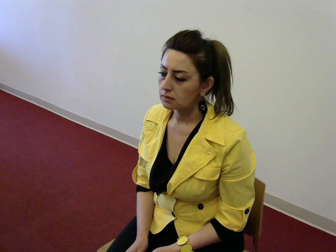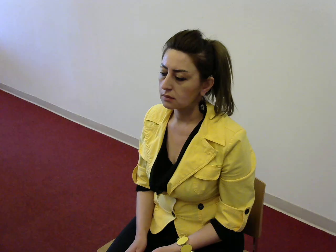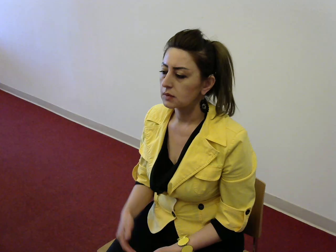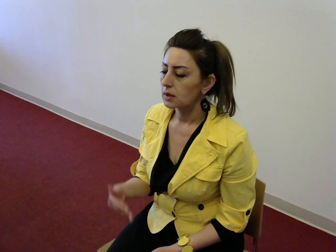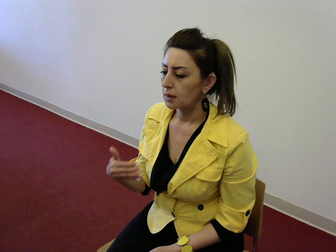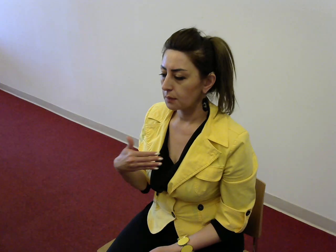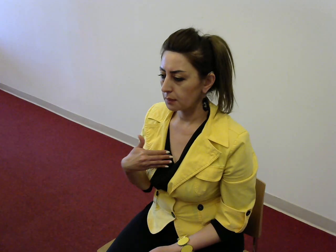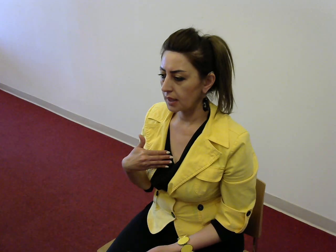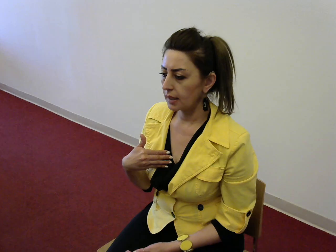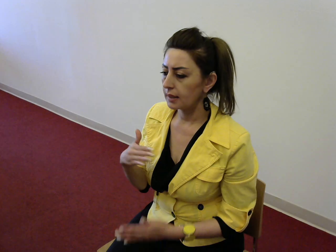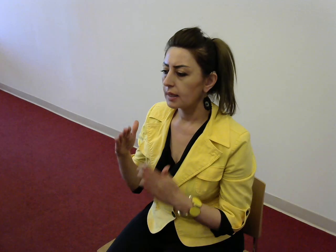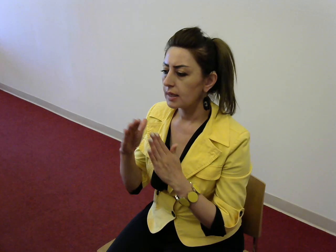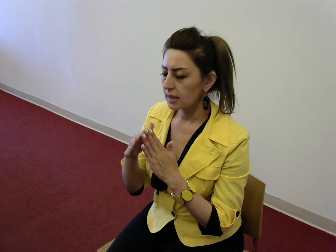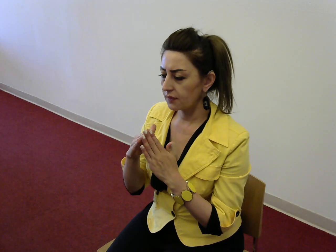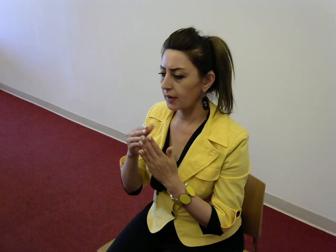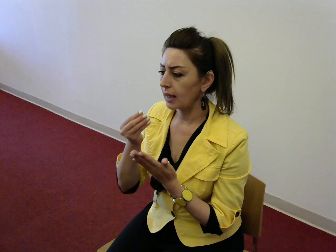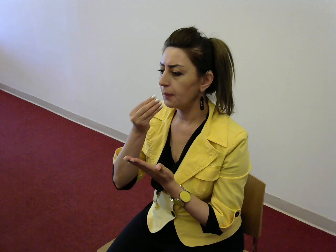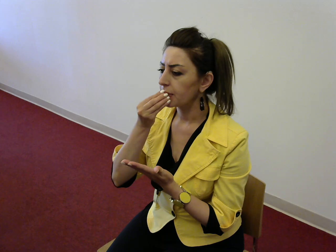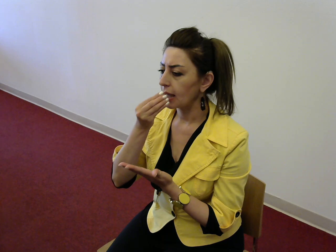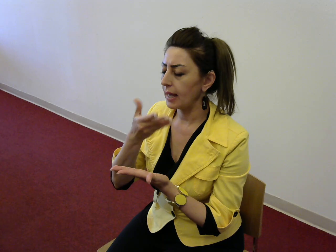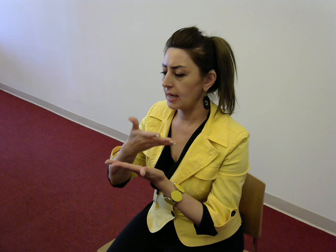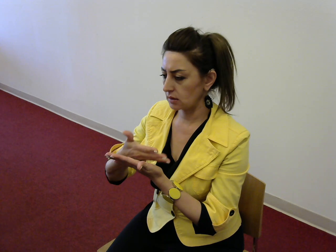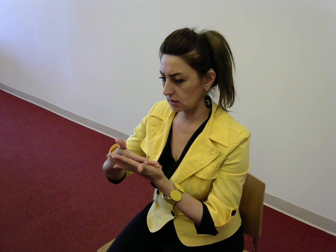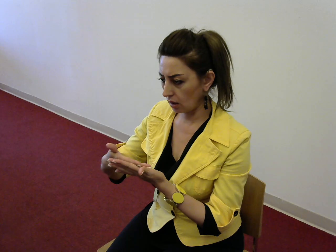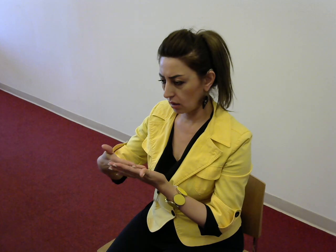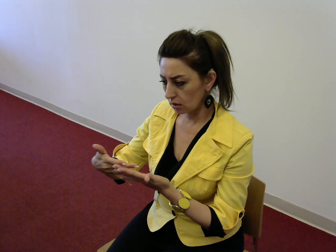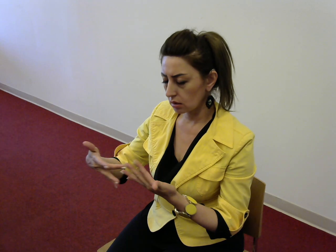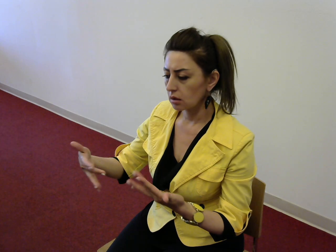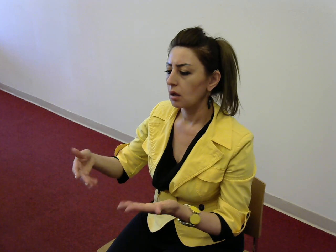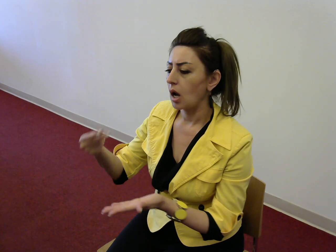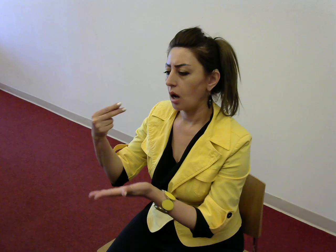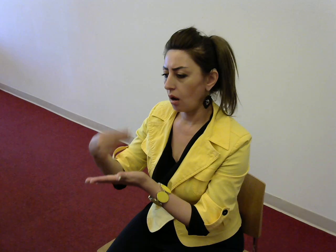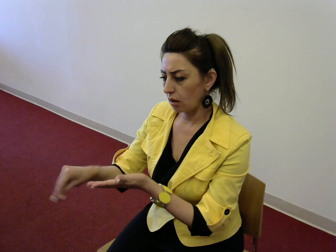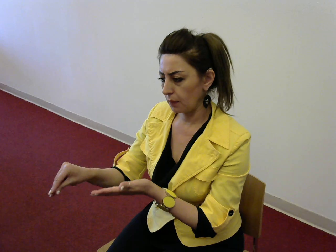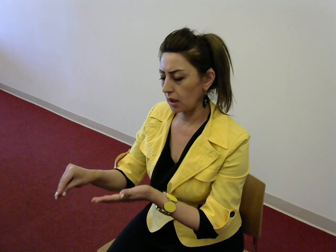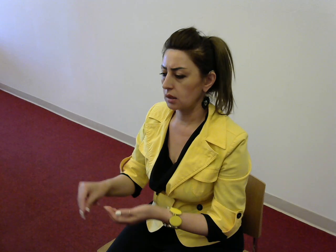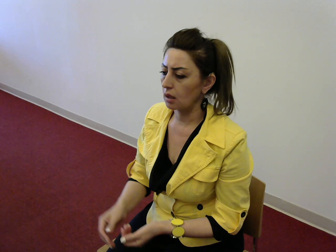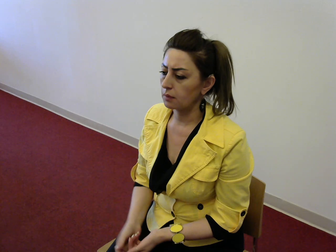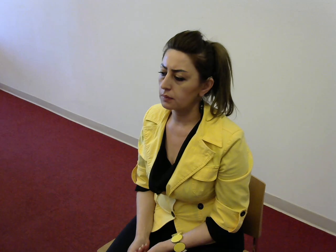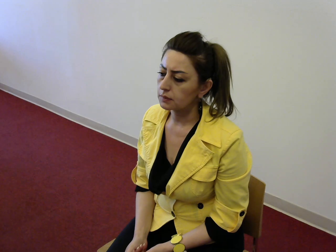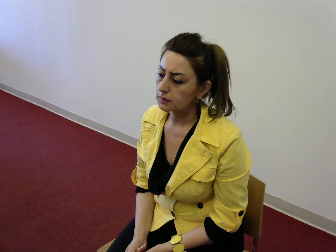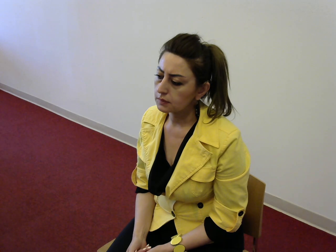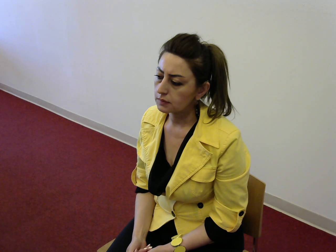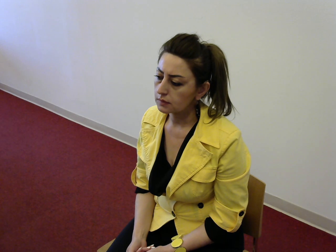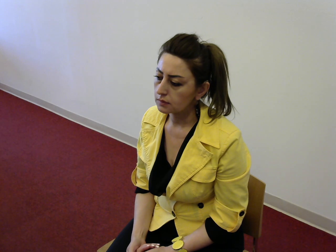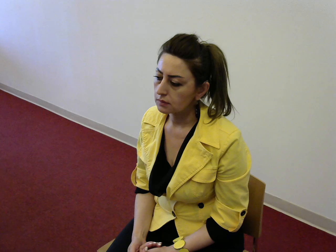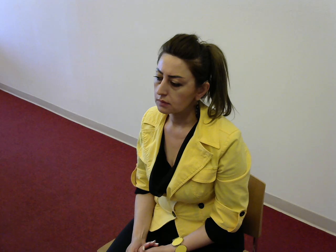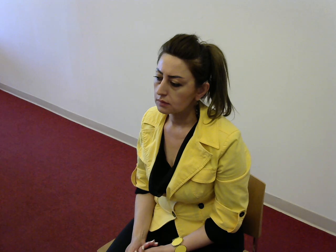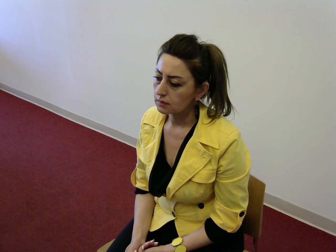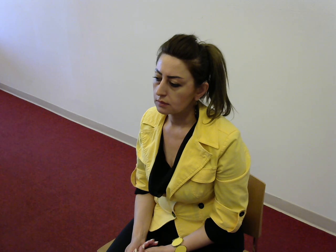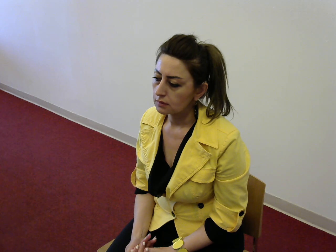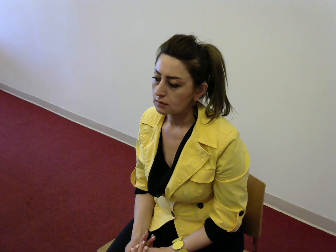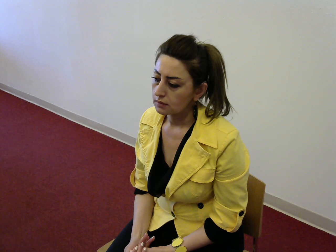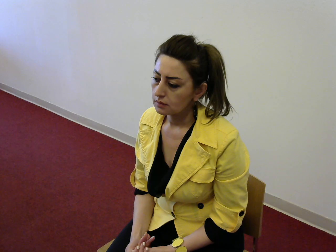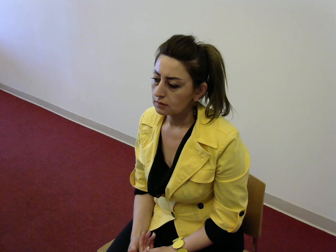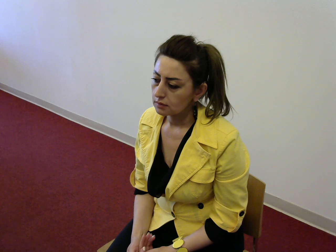Mən evə ərzaq almalıyam